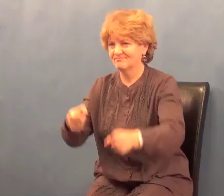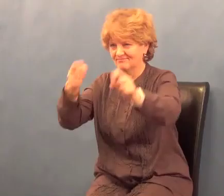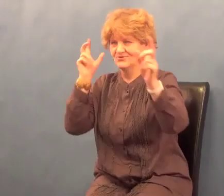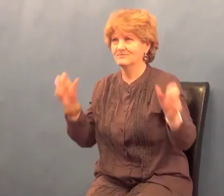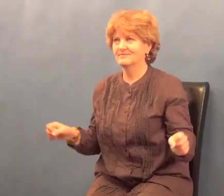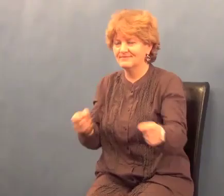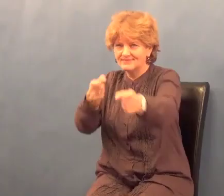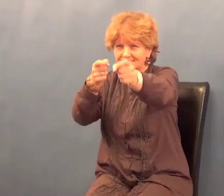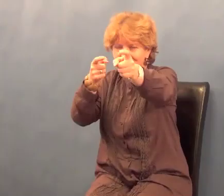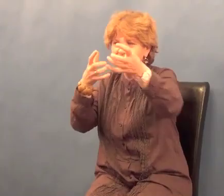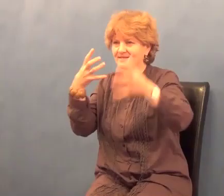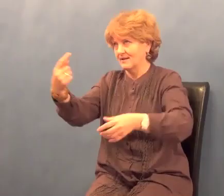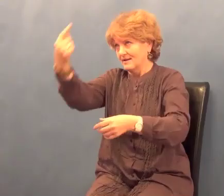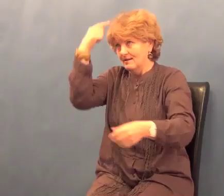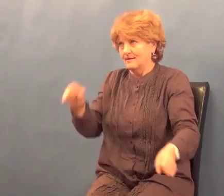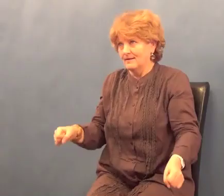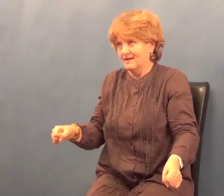Nie strzelił, ale chciał trafić w ten owoc na głowie.